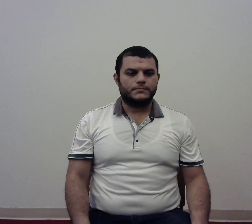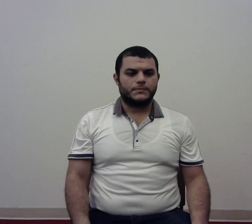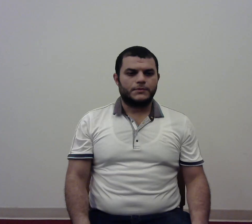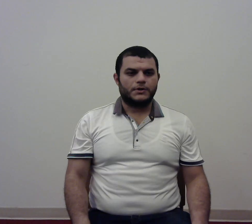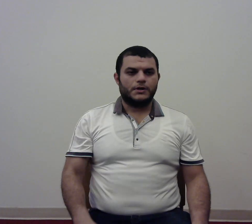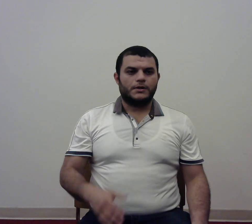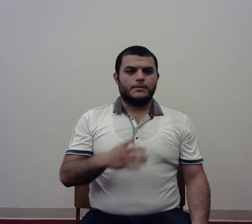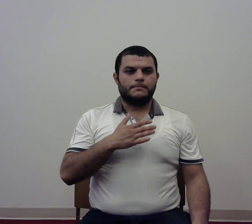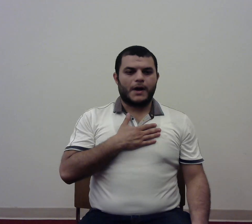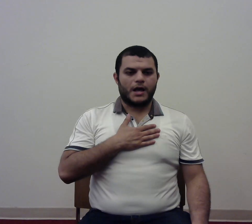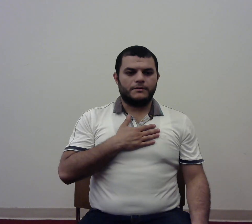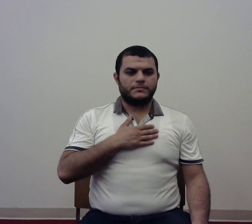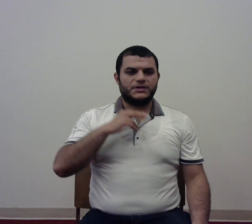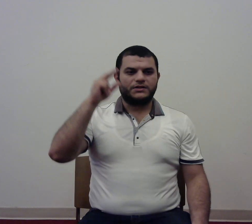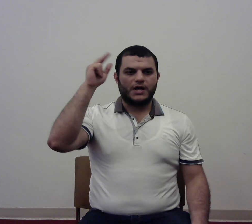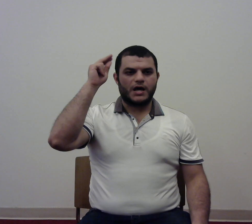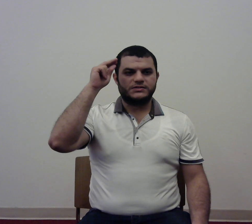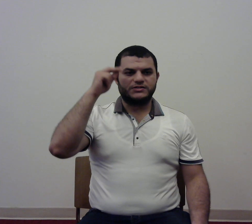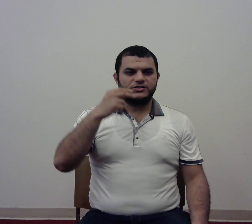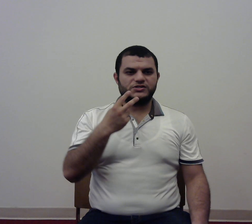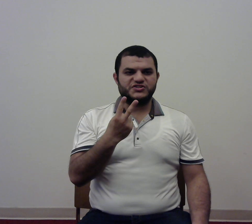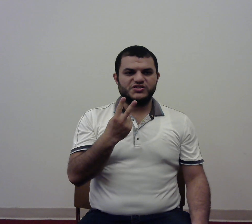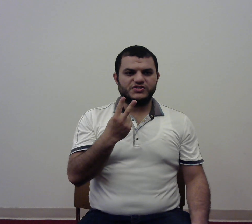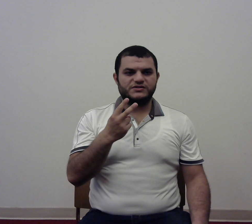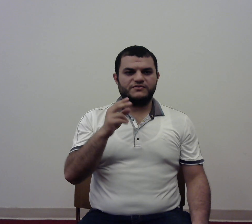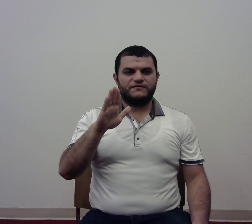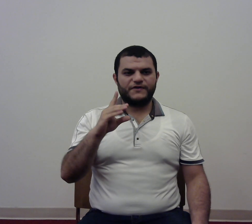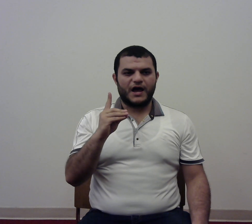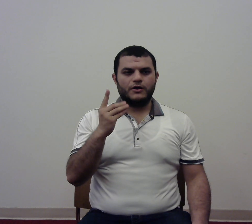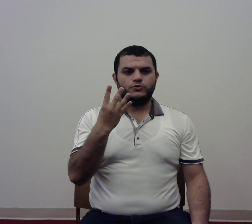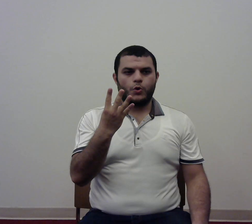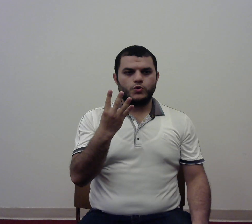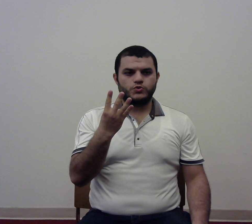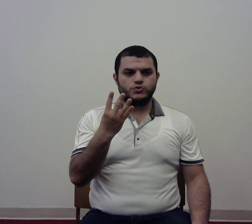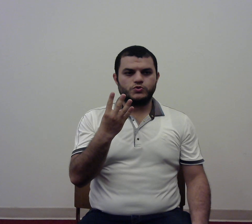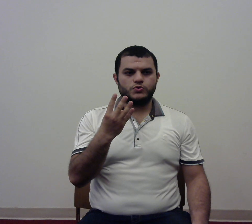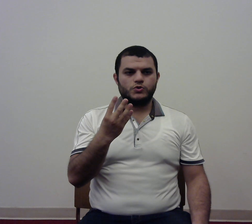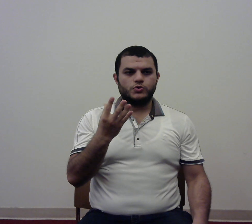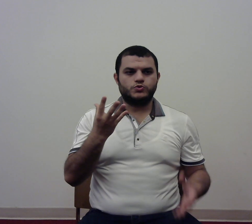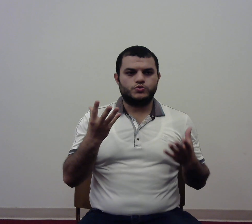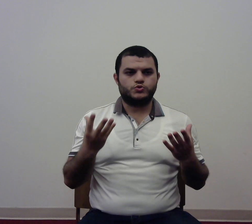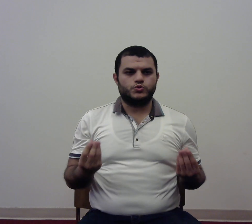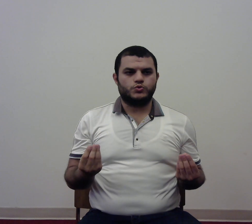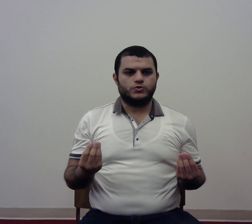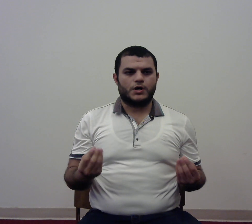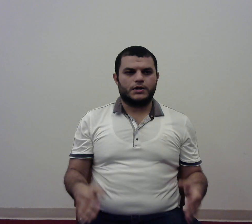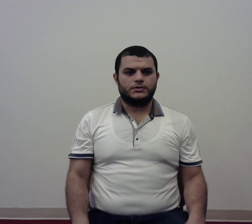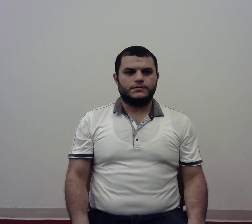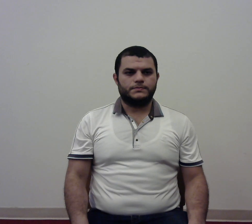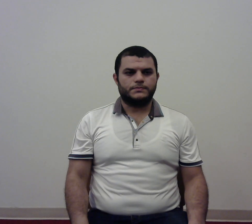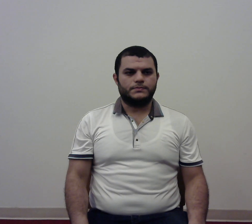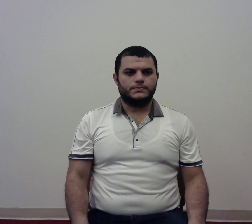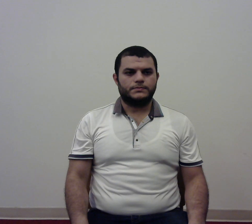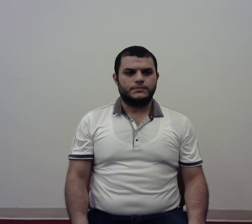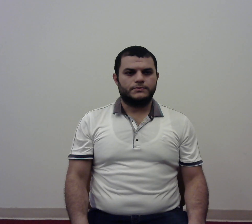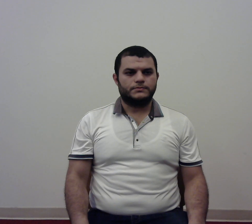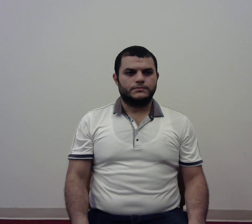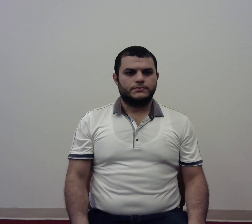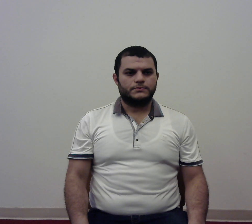Mənim dərslərim 2-ci və 4-cü günlərdir